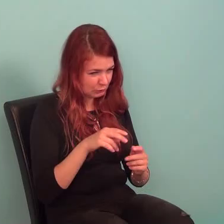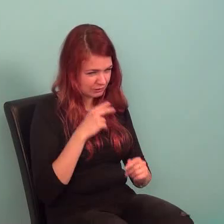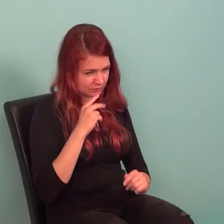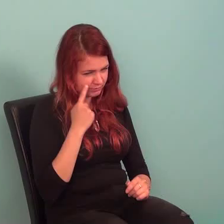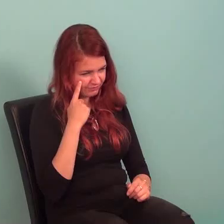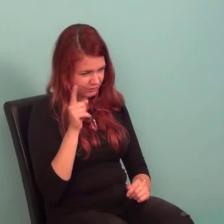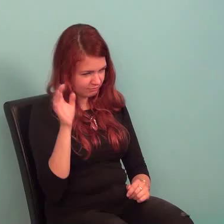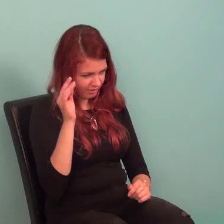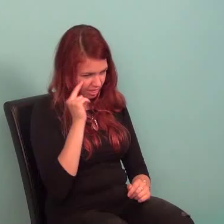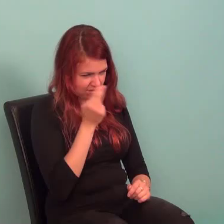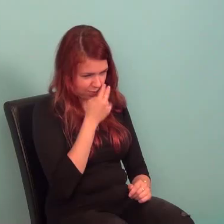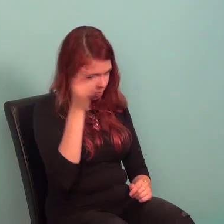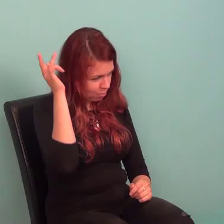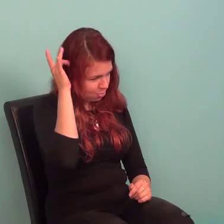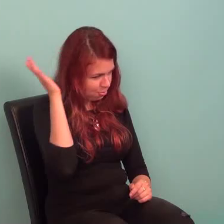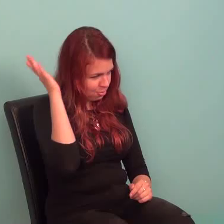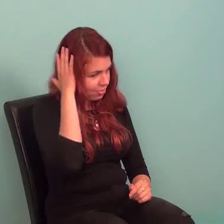Zauważa, że ten na górze jest ślepy i nic nie zauważy.